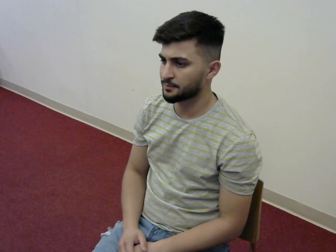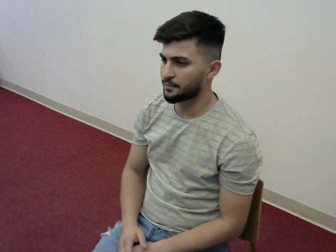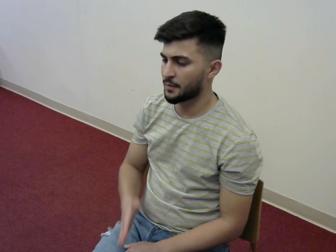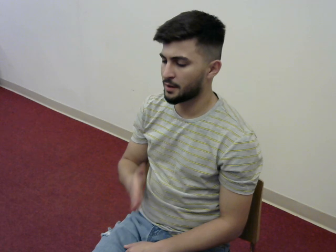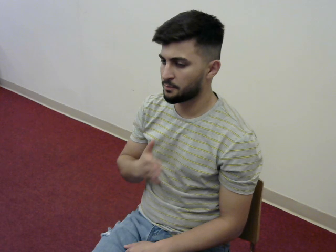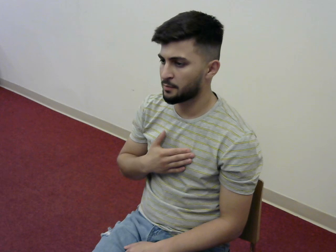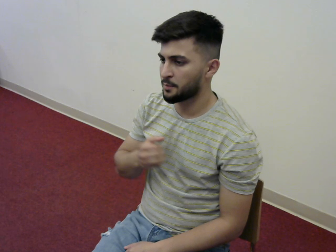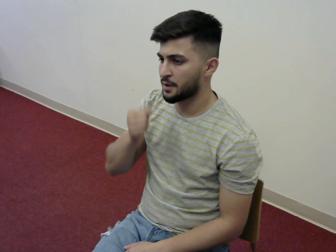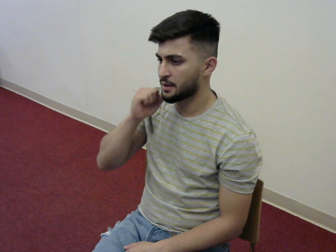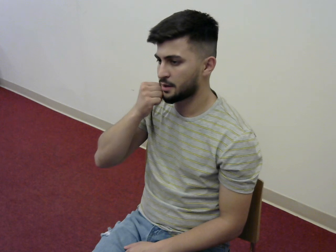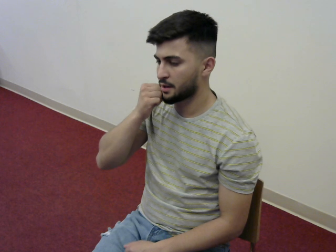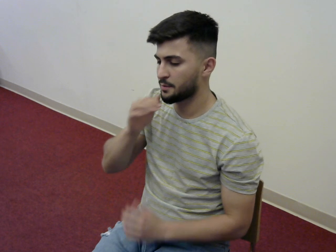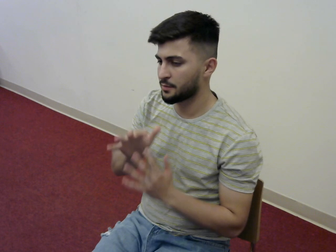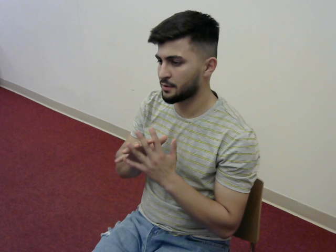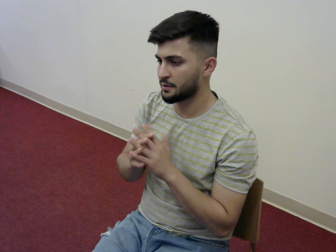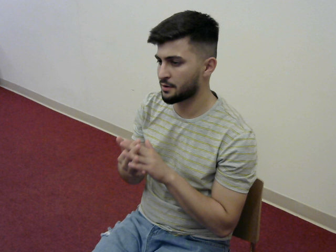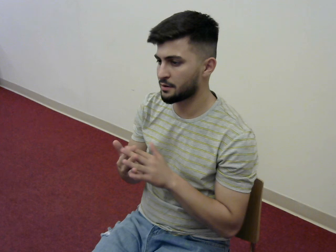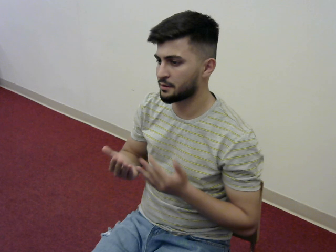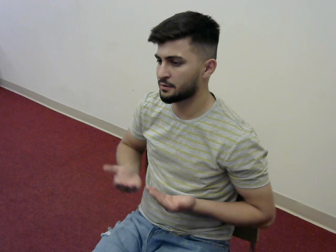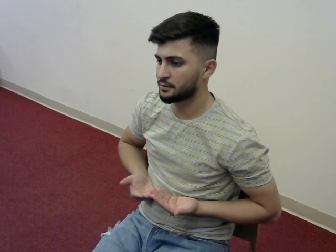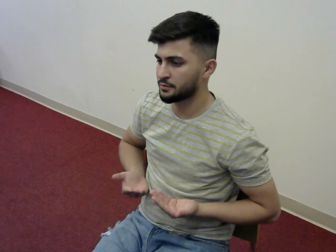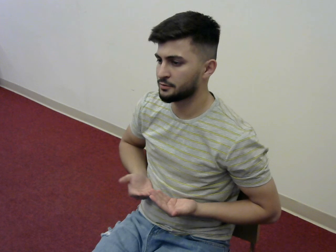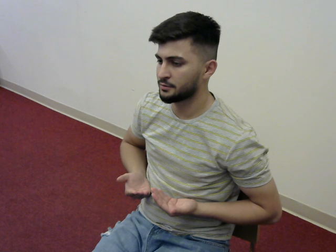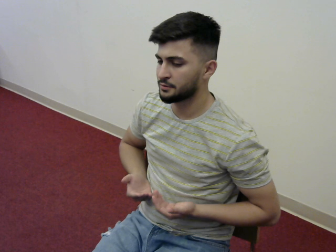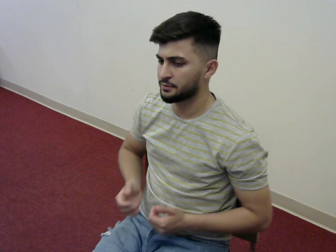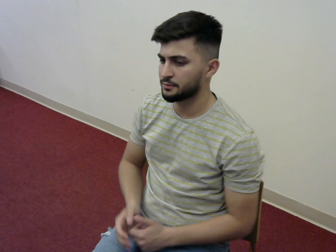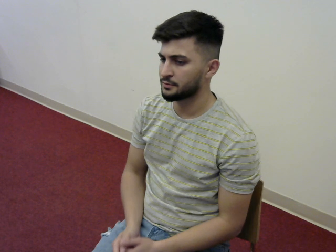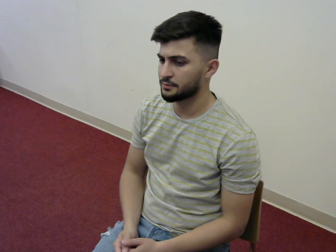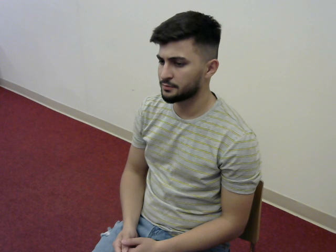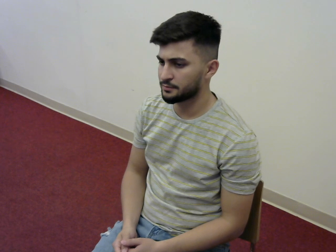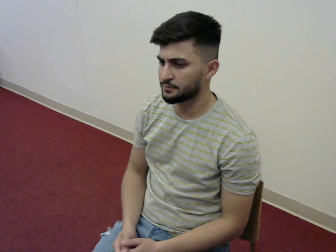Mənim nənəm kənddə yaşayır